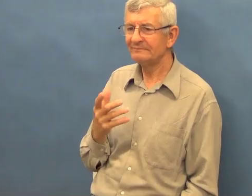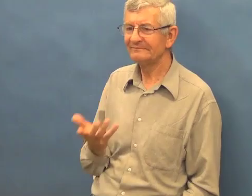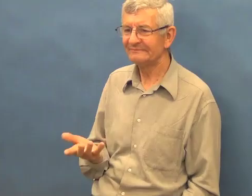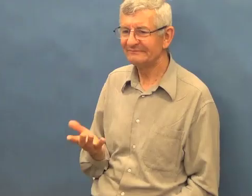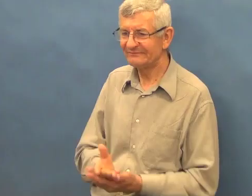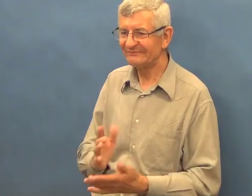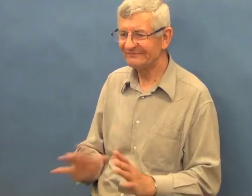I już, koniec.